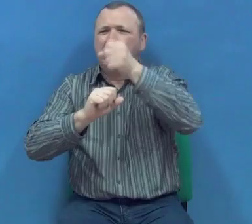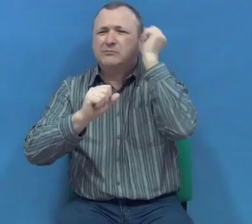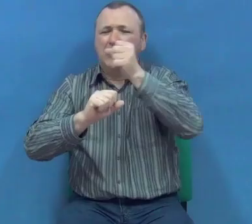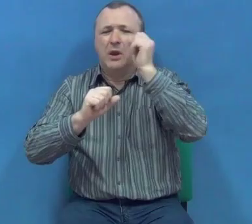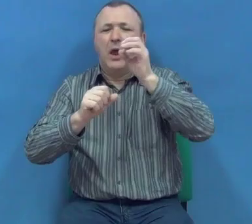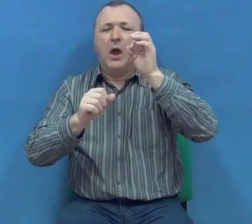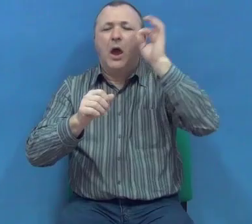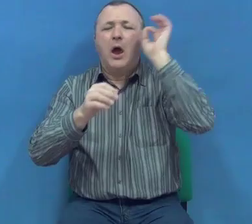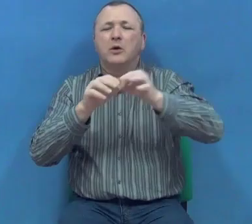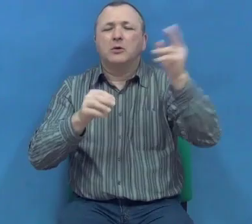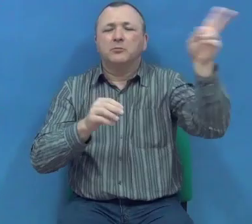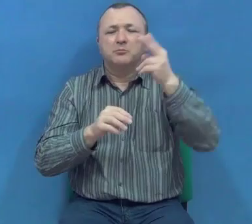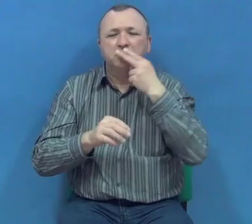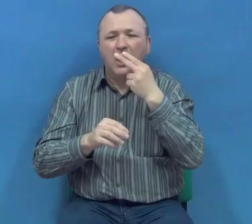Akurat ktoś palił papierosa.